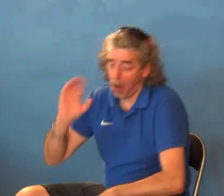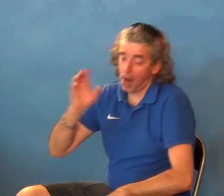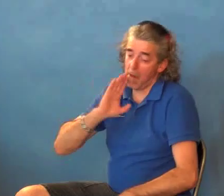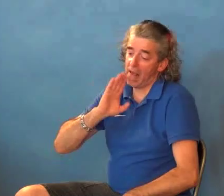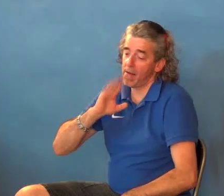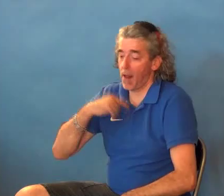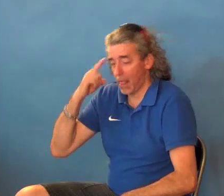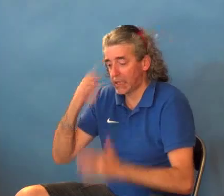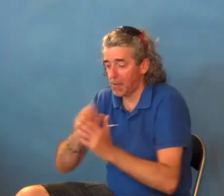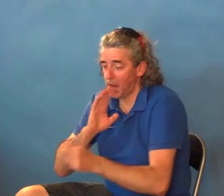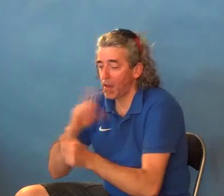Może, prawdopodobnie znalazłem.